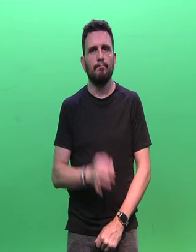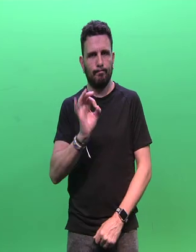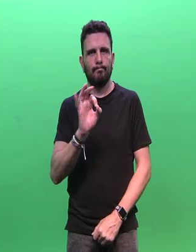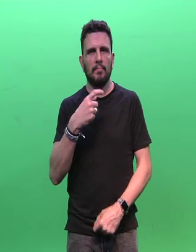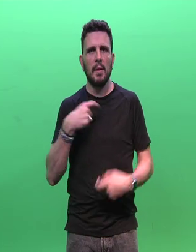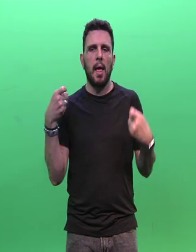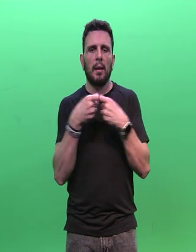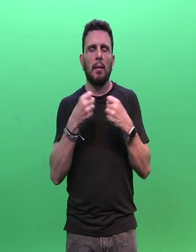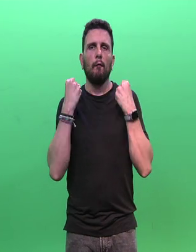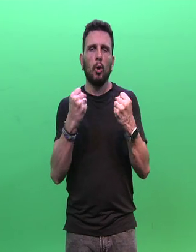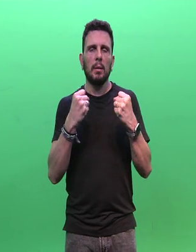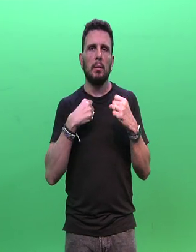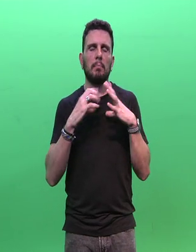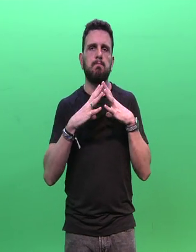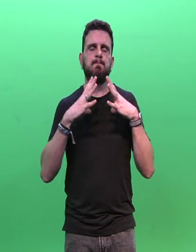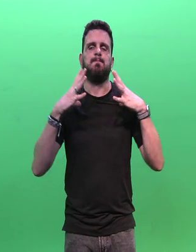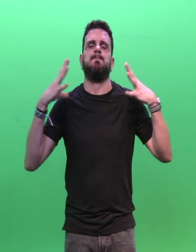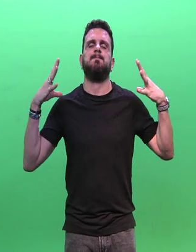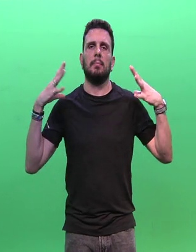Sí, tinc molta al·lèrgia i m'inflo.